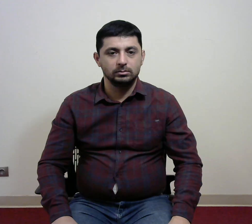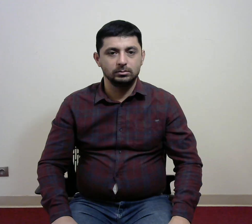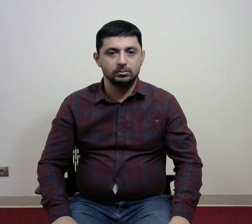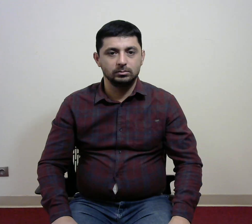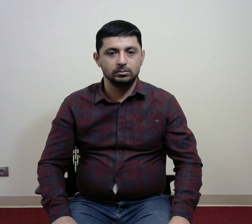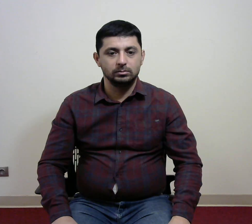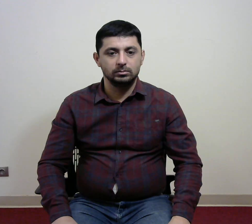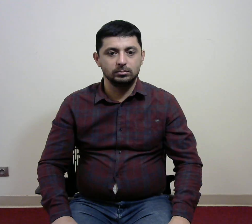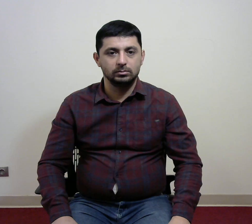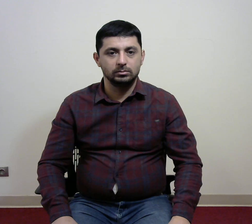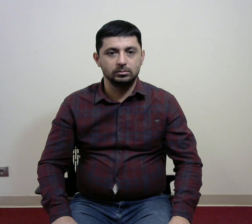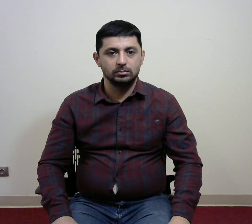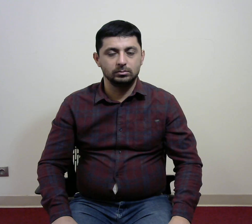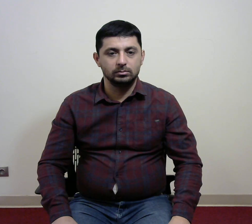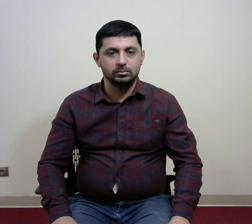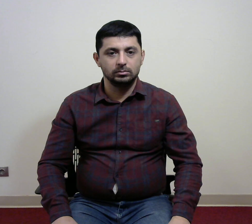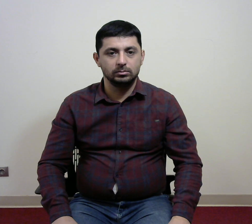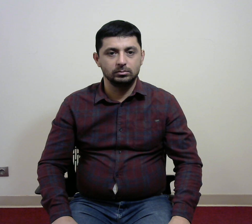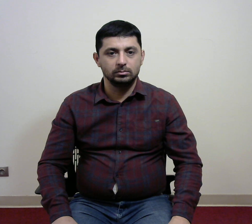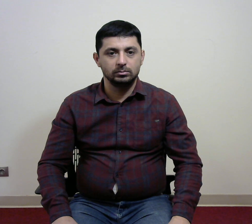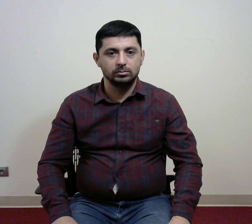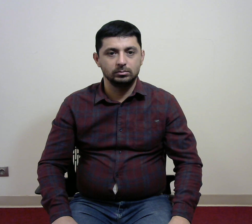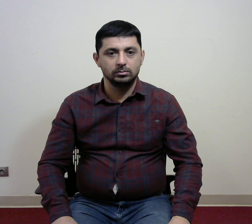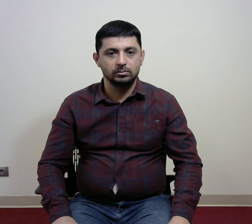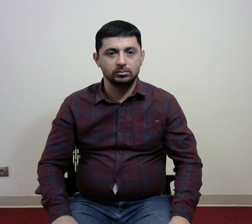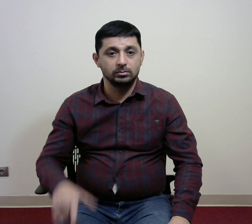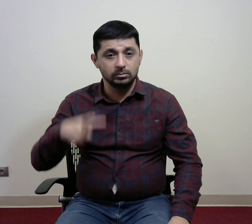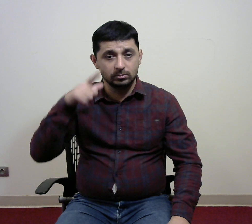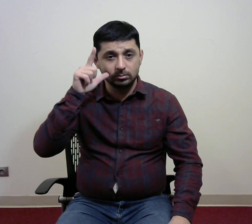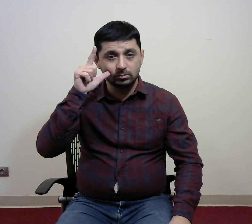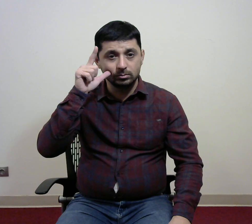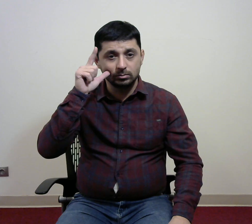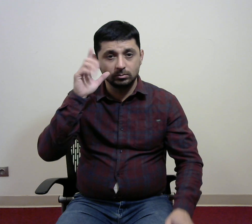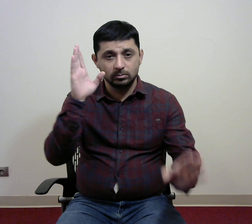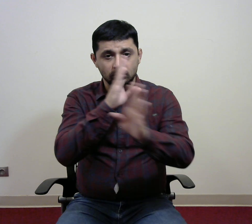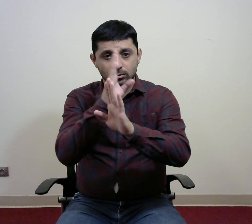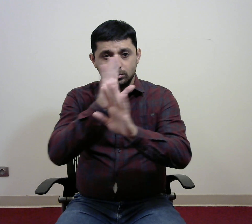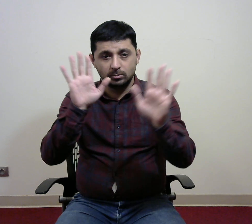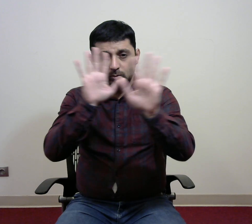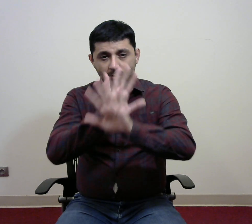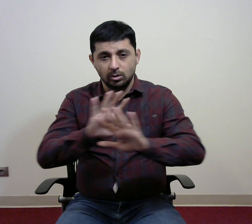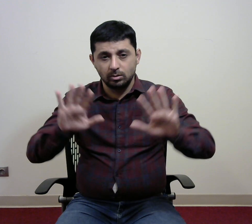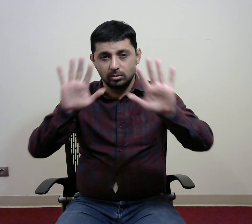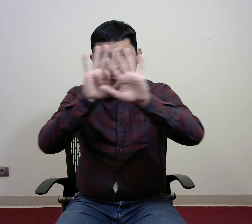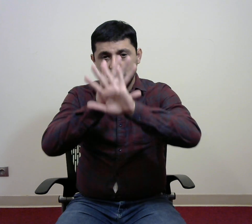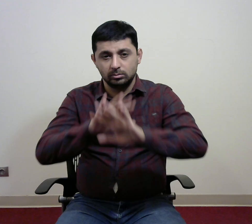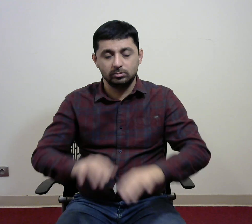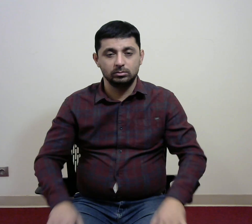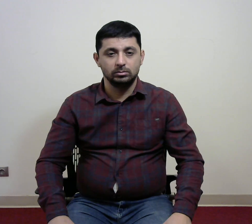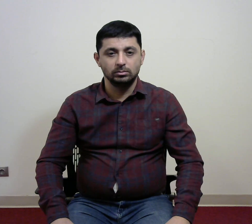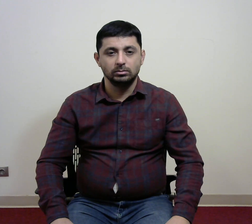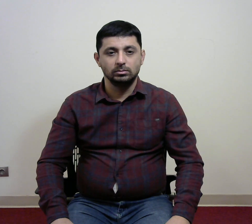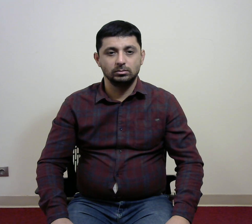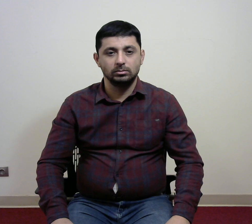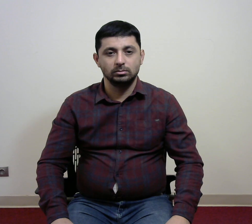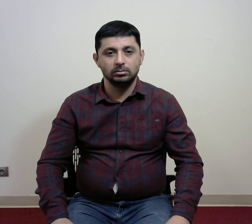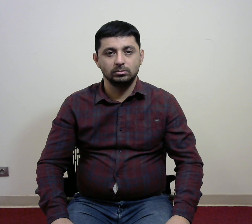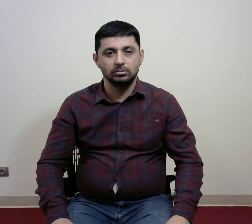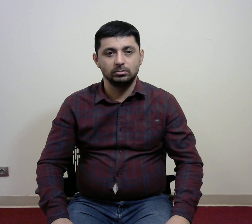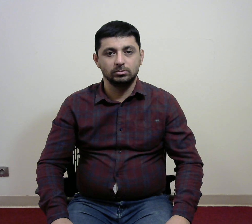Srağagün hava dumanlı idi